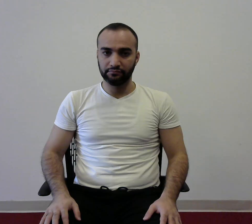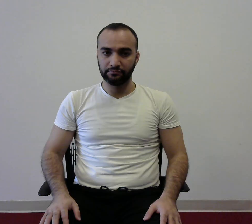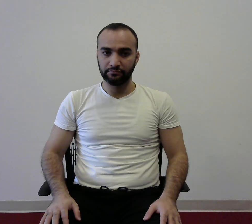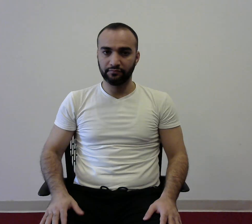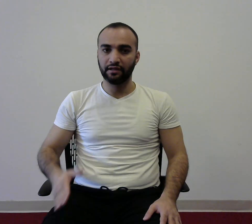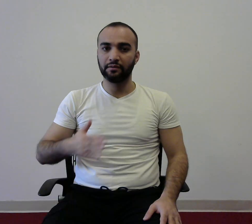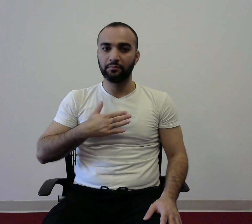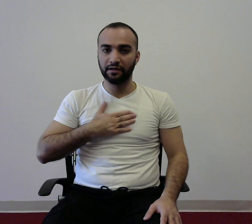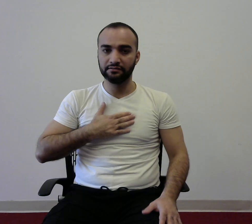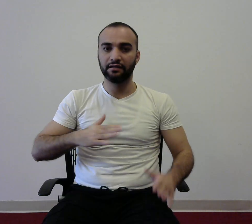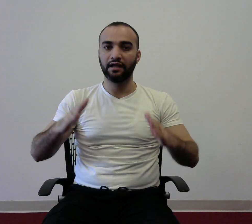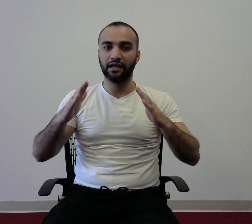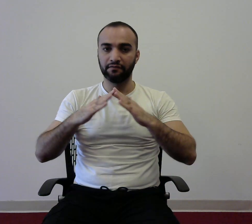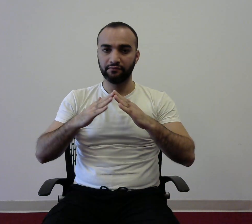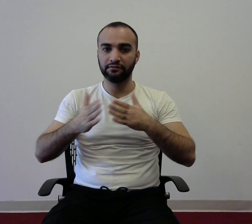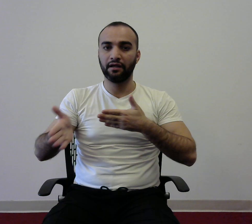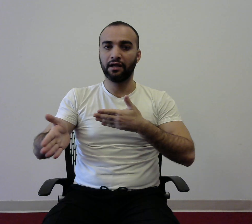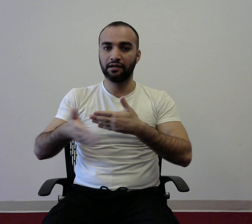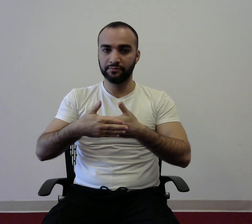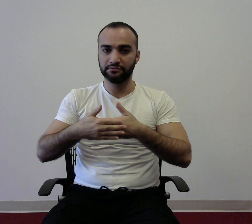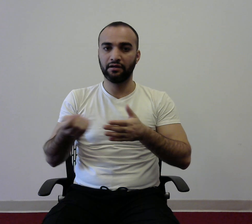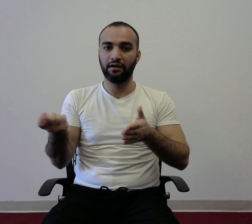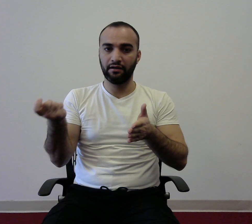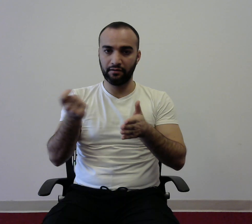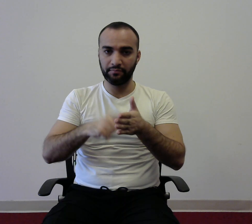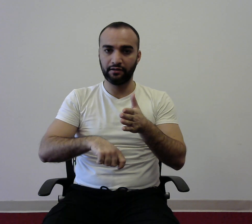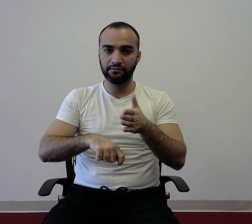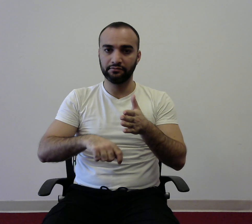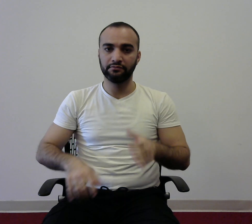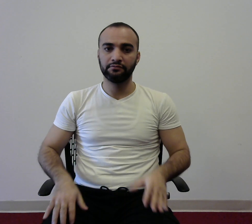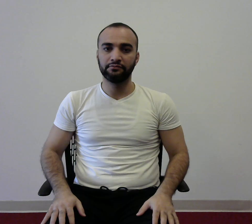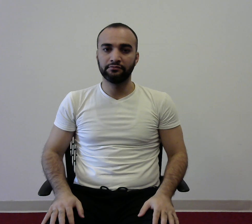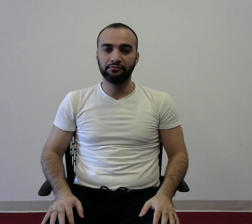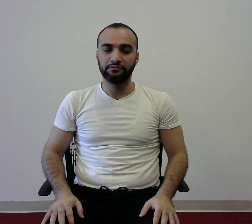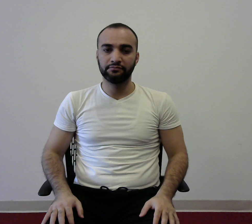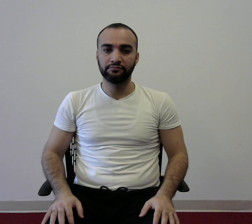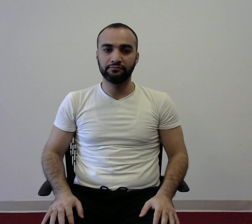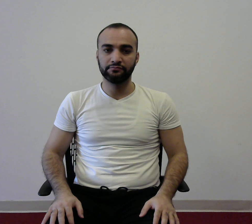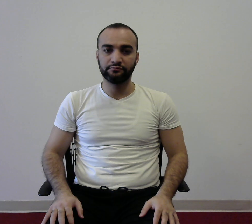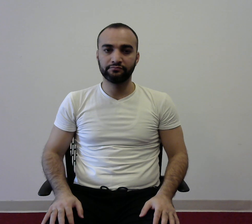Mən evin qapısını bağlamışam